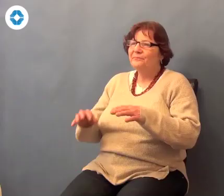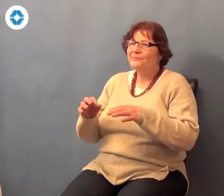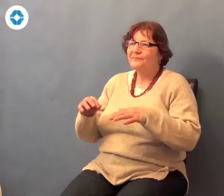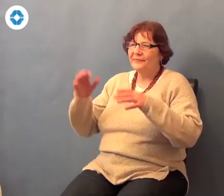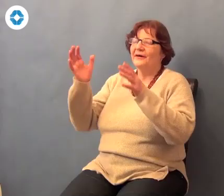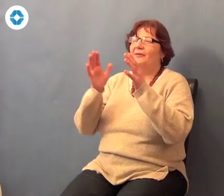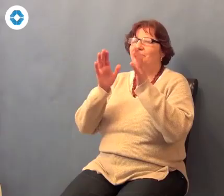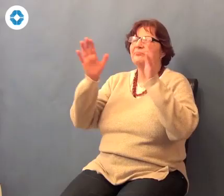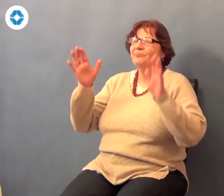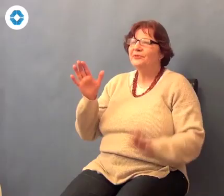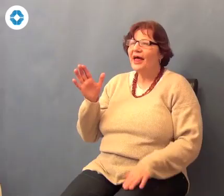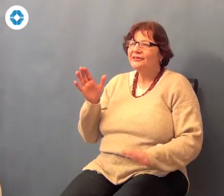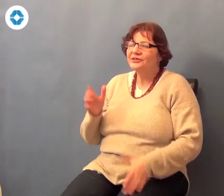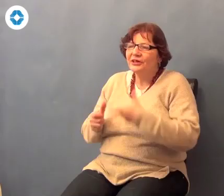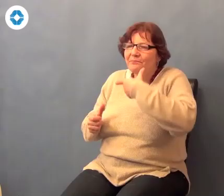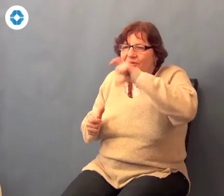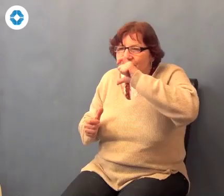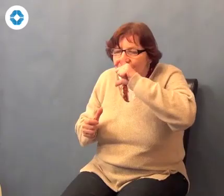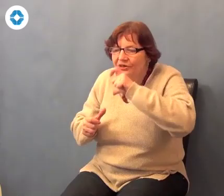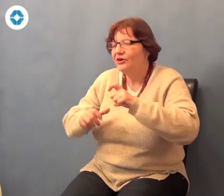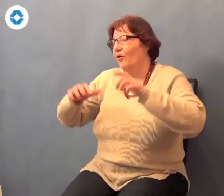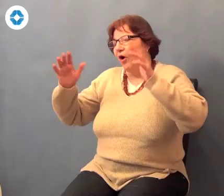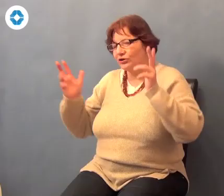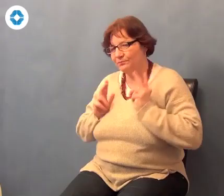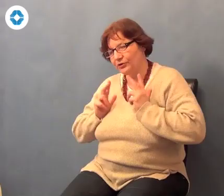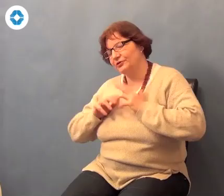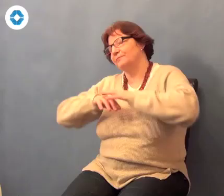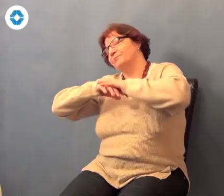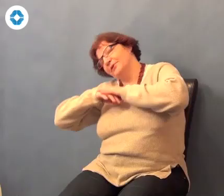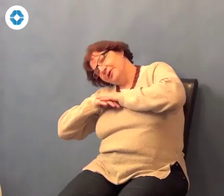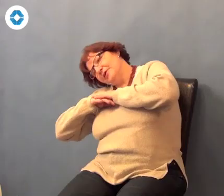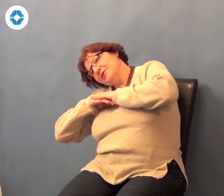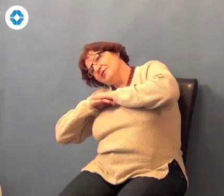Pies wypił i odpoczywa na leżąco.